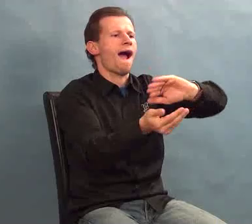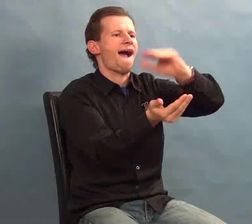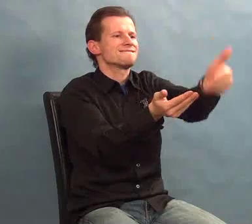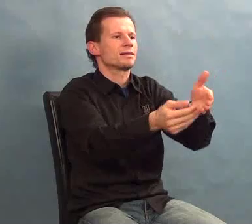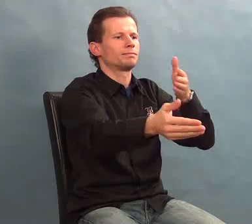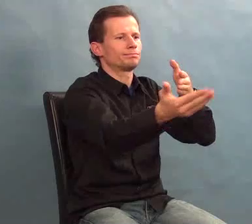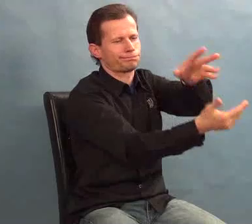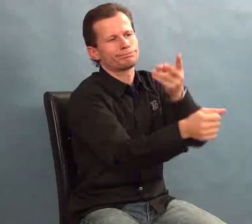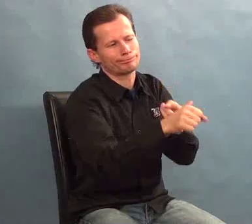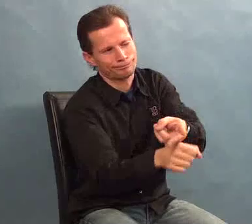Chłopiec przewraca się.